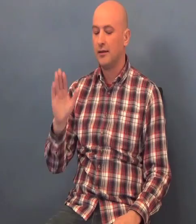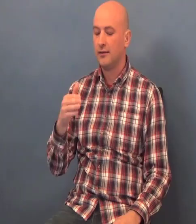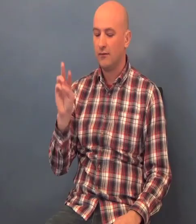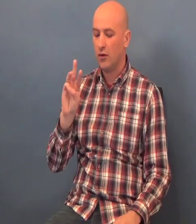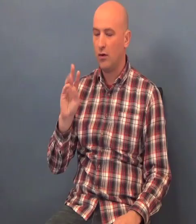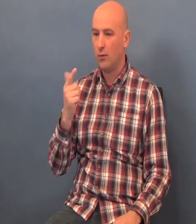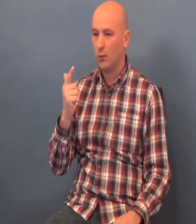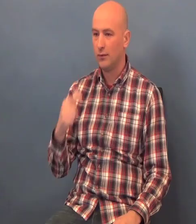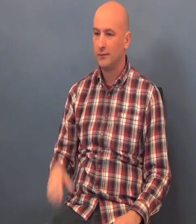We wtorek, drugiego?